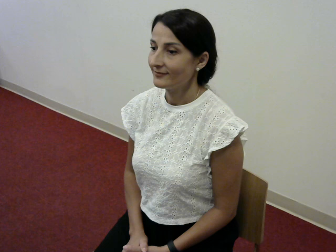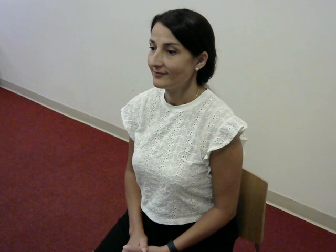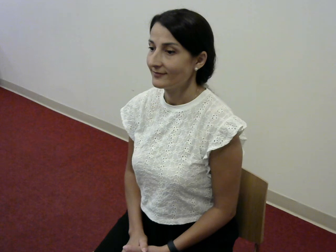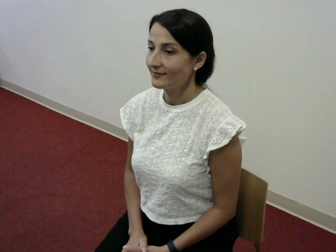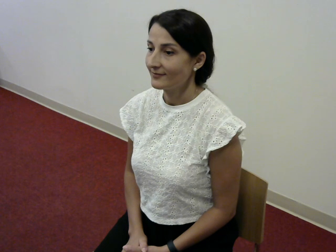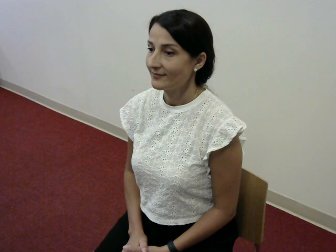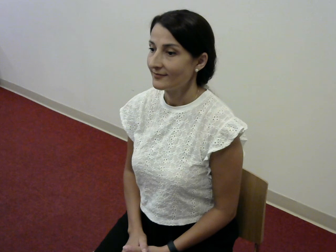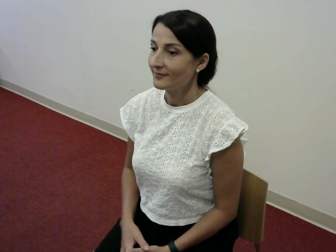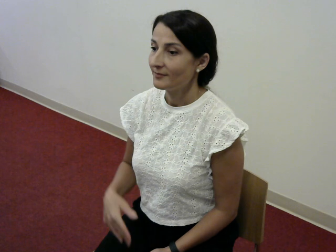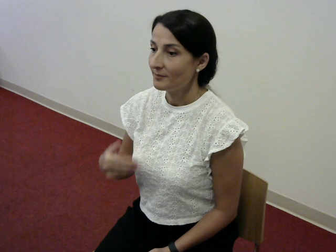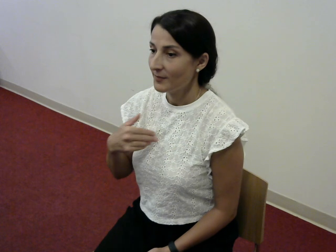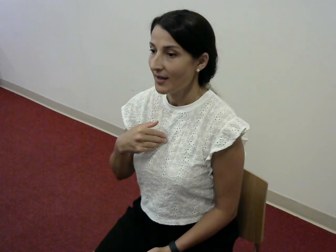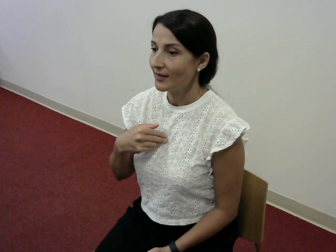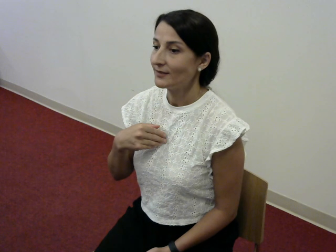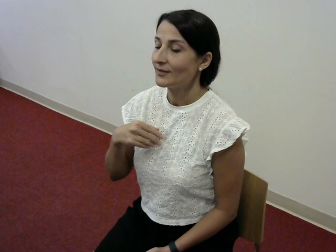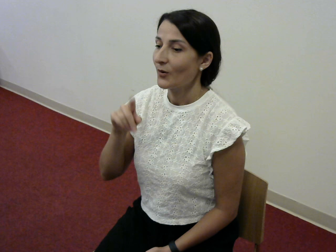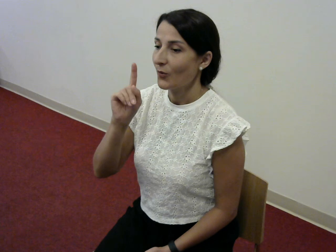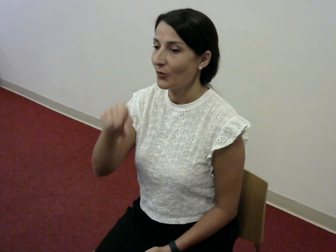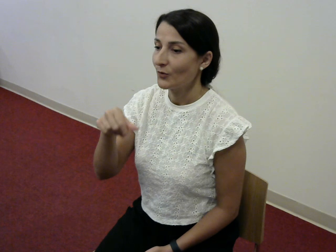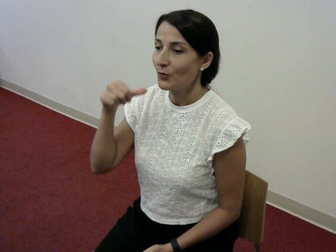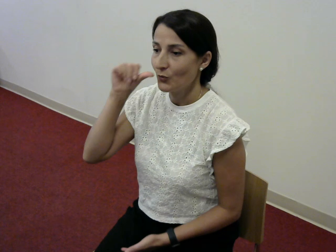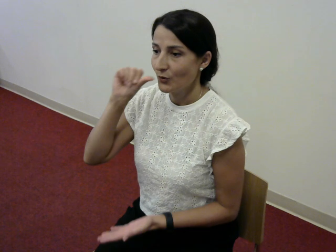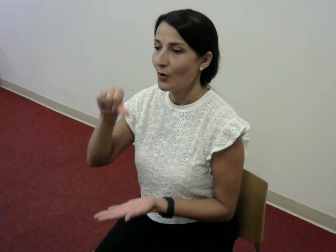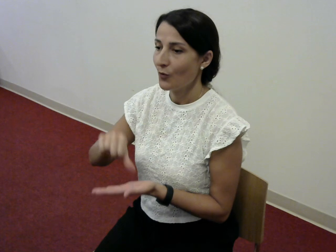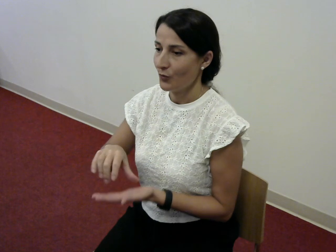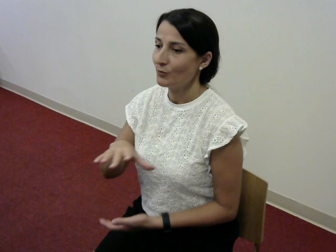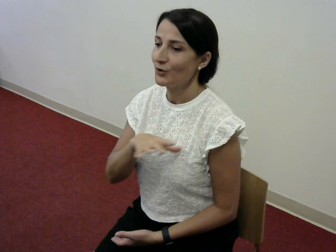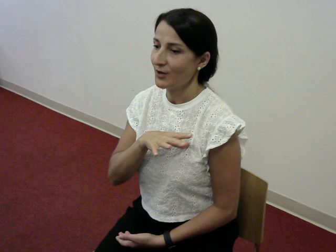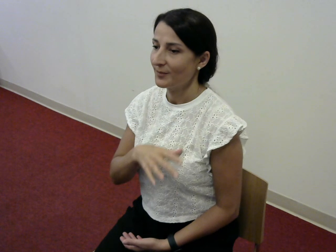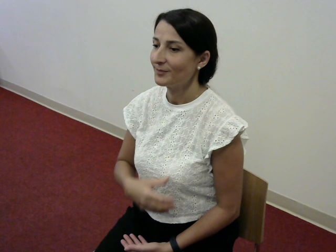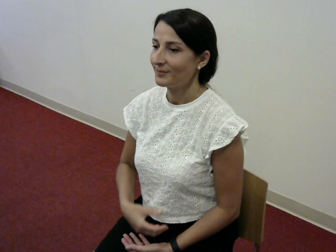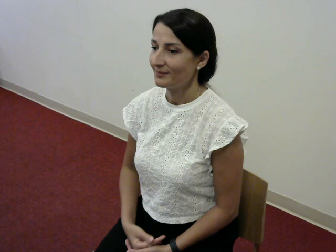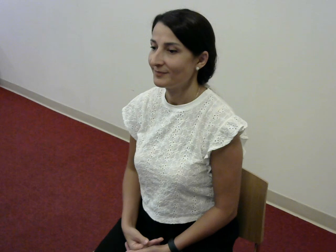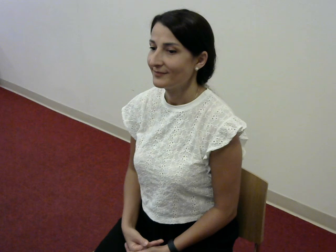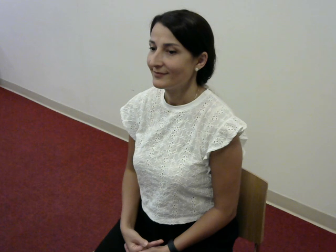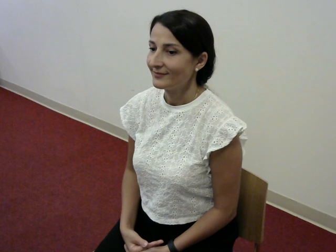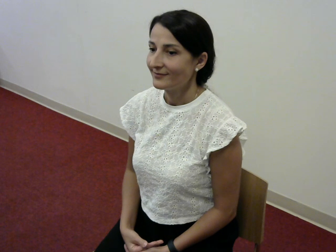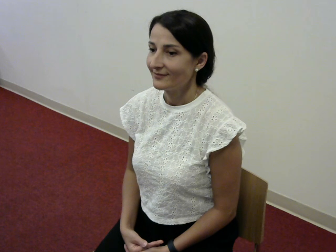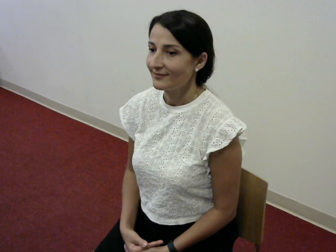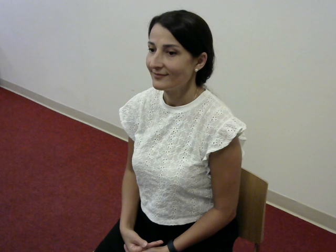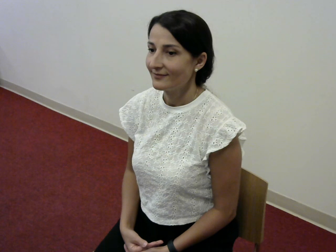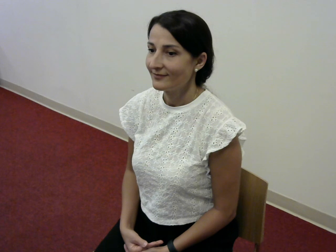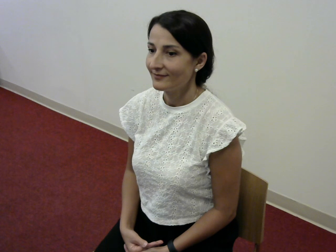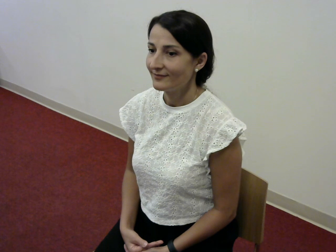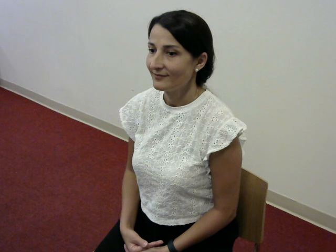Mən orda dünən olmuşam